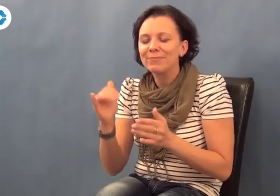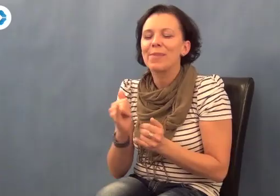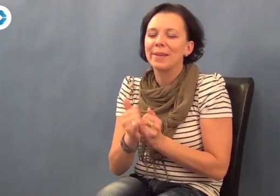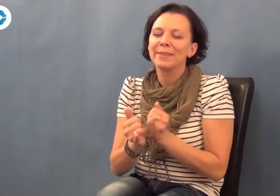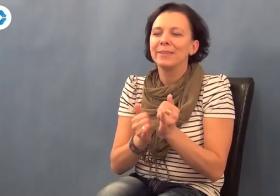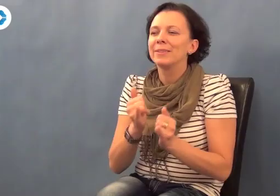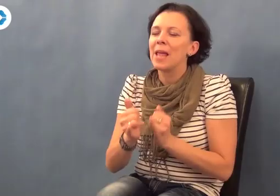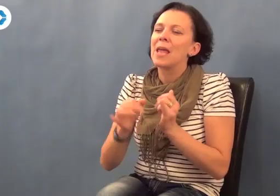Jedzie na rowerze.